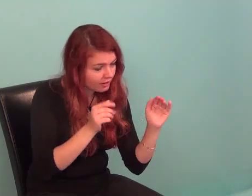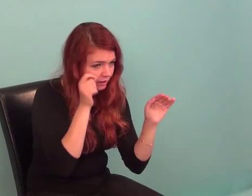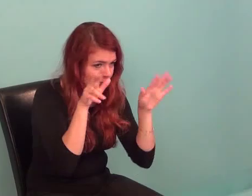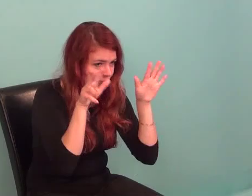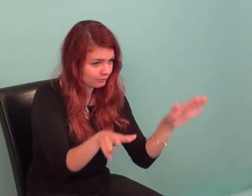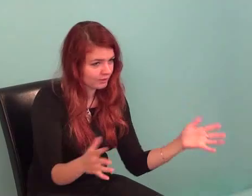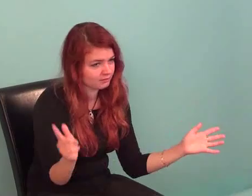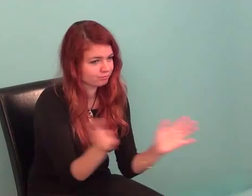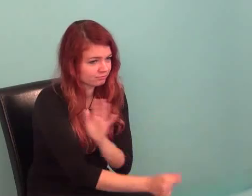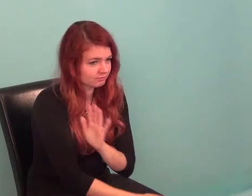Pójdźmy rano o ósmej.